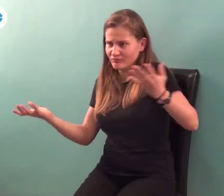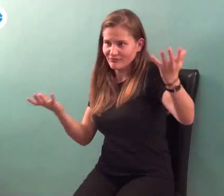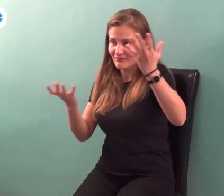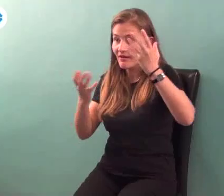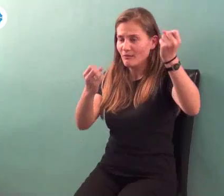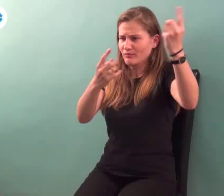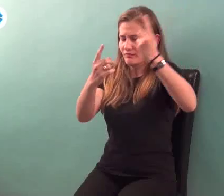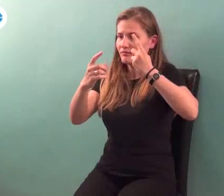Sygnały świetlne.